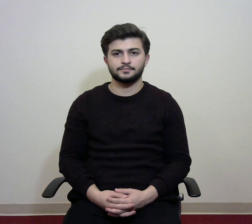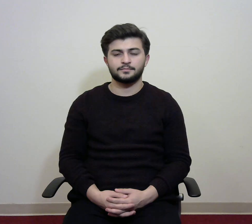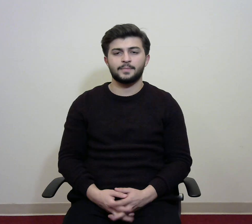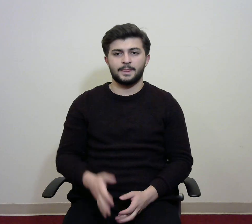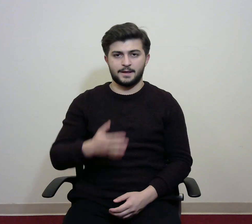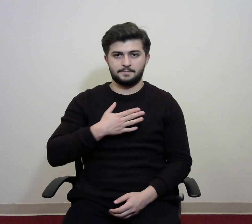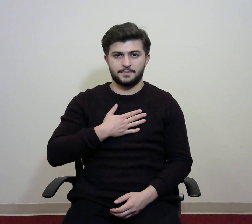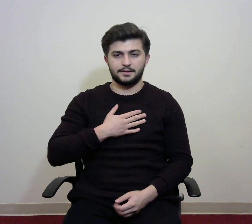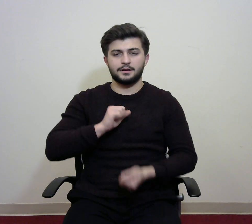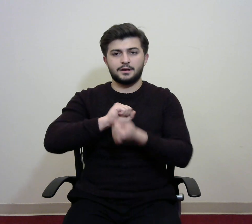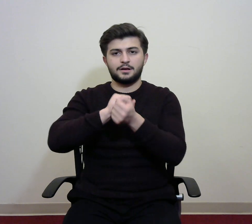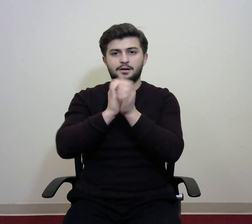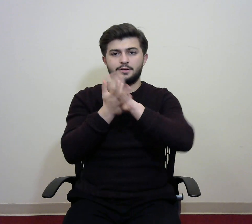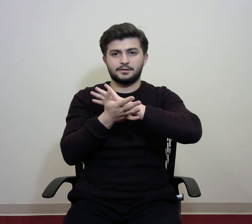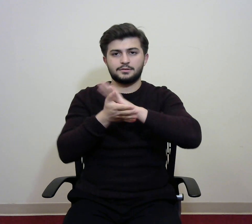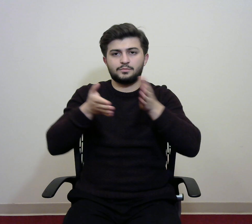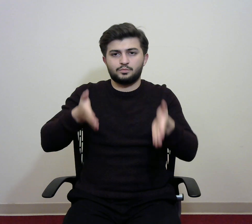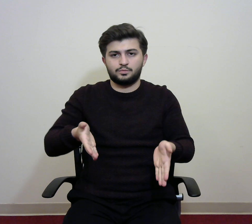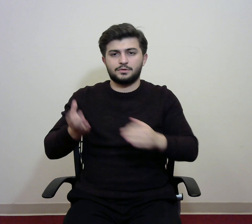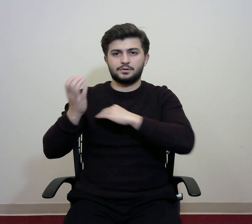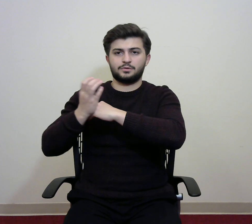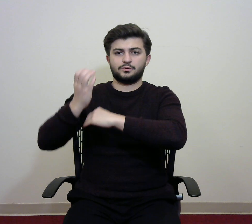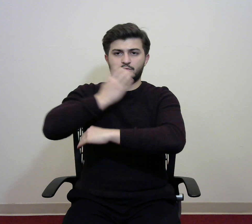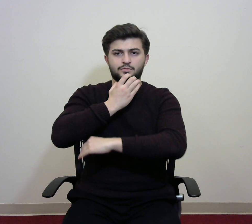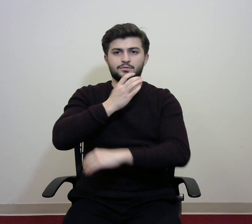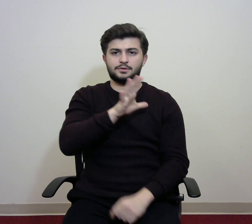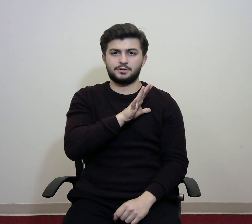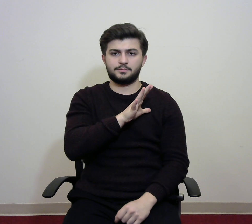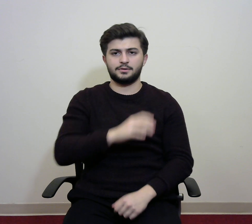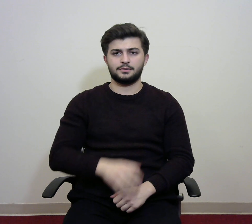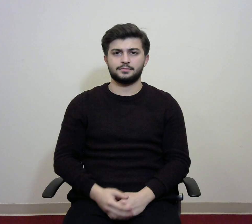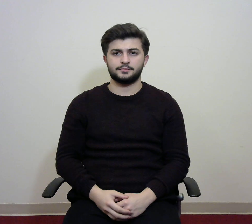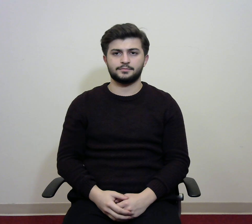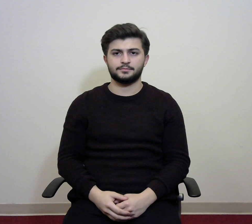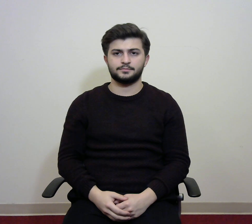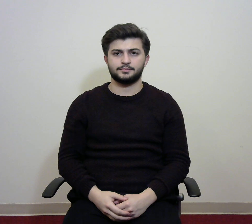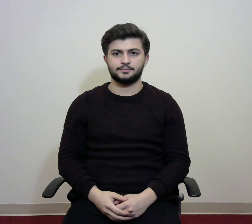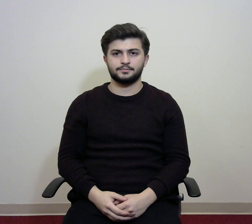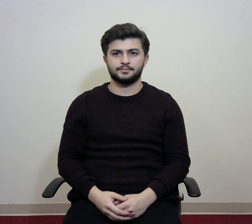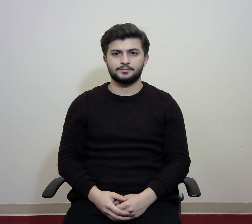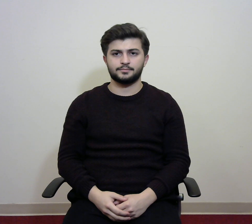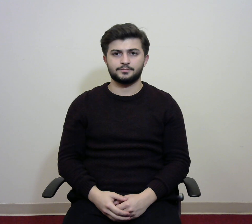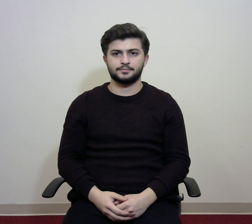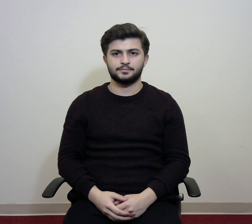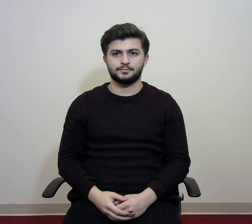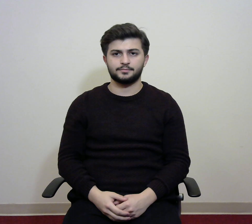Məni ASAN Xidmətdən bura göndəriblər